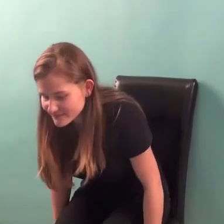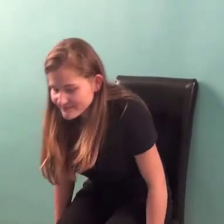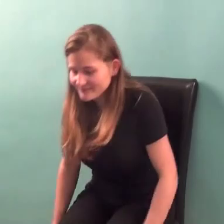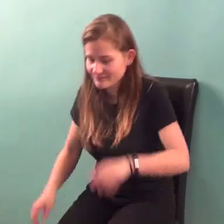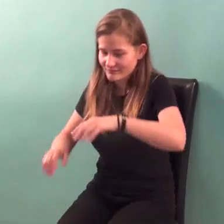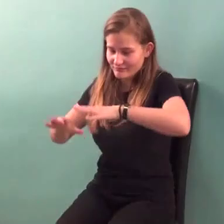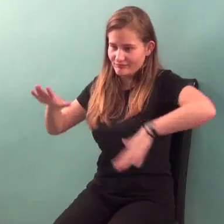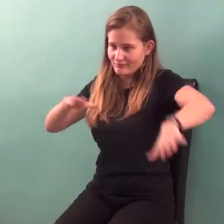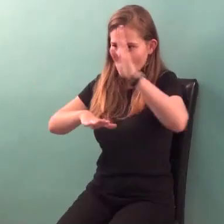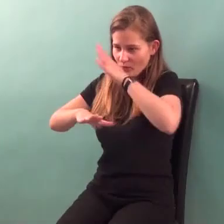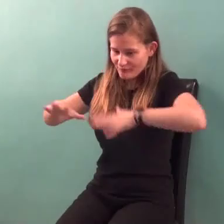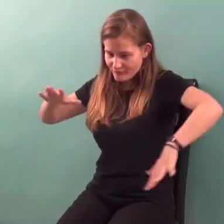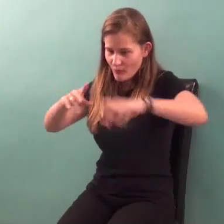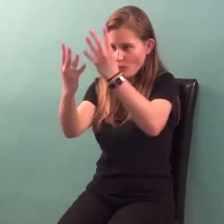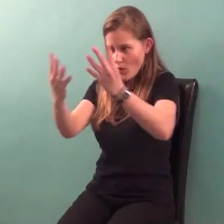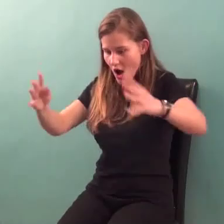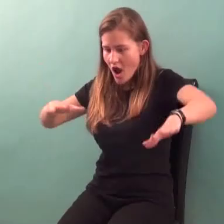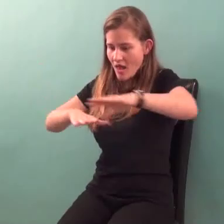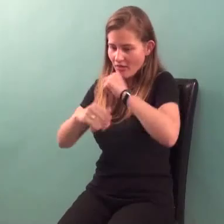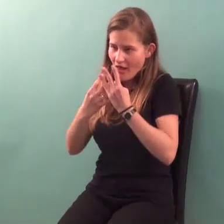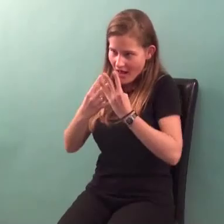Jest podwórko, płot, trawa.